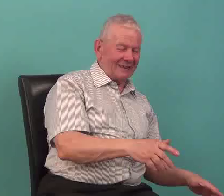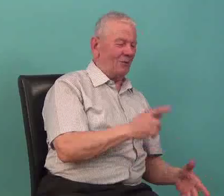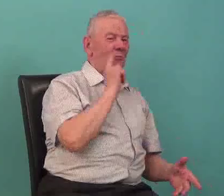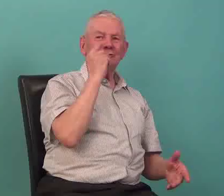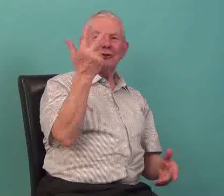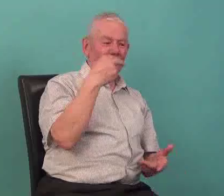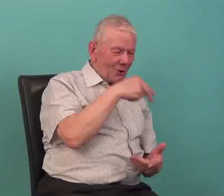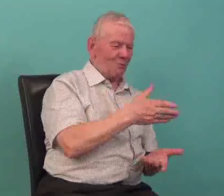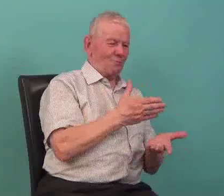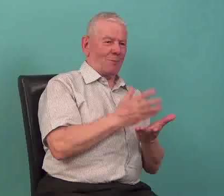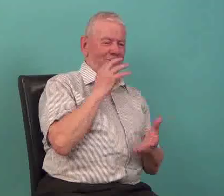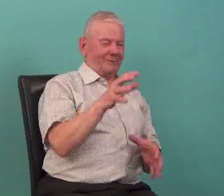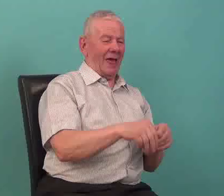Trzech chłopaków widzi to i pomaga mu pozbierać gruszki.